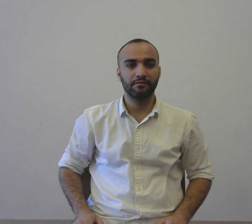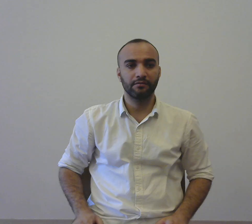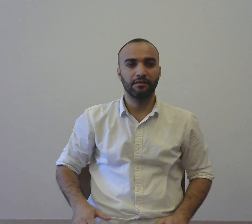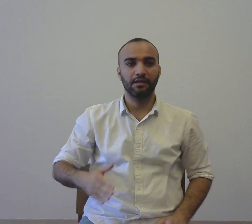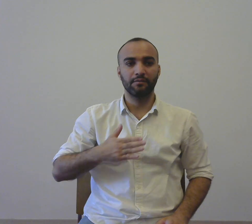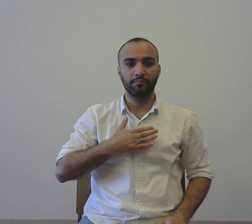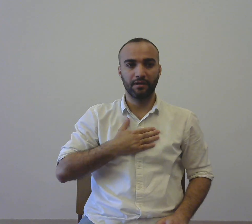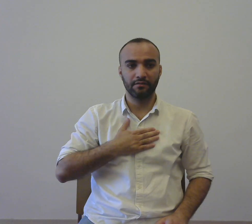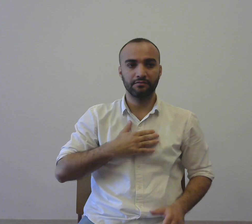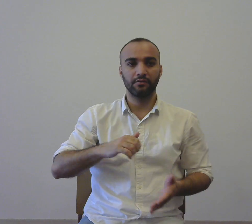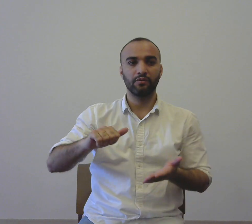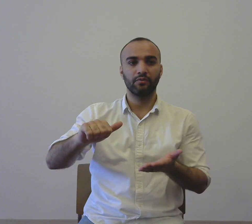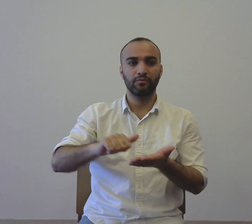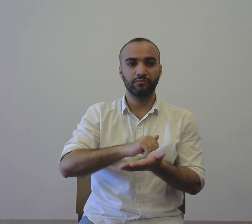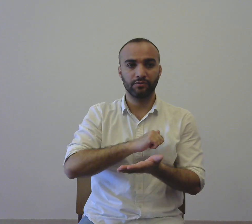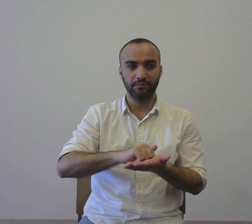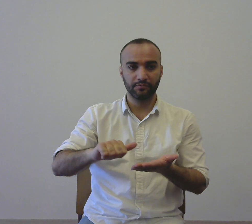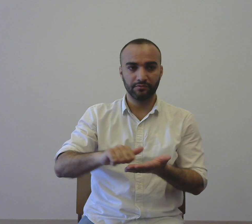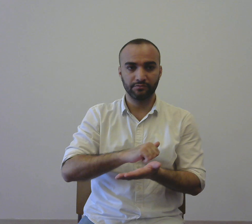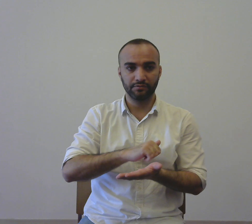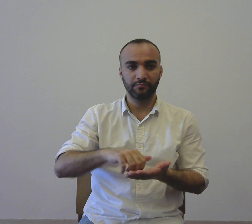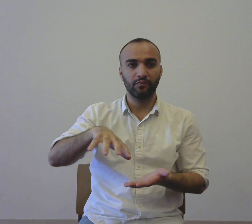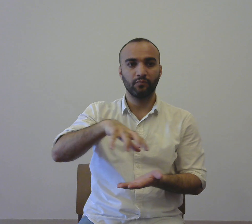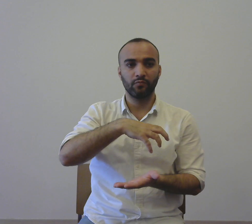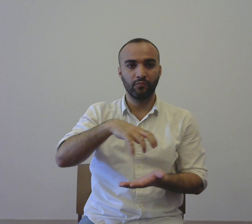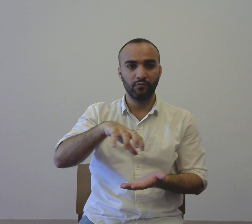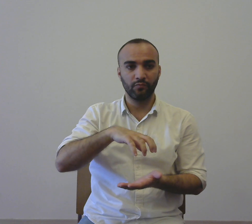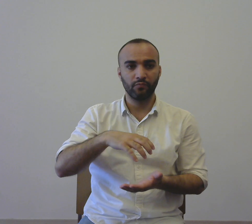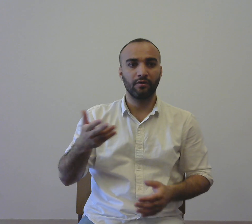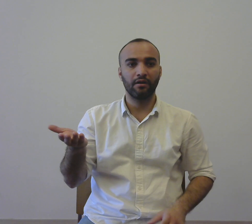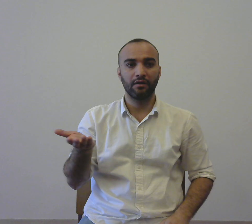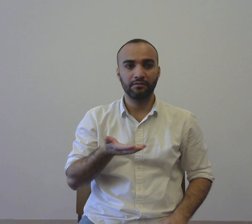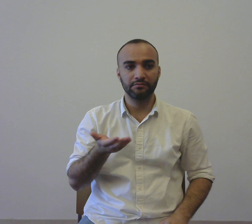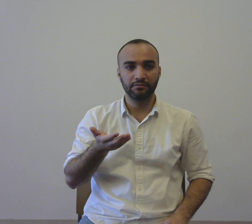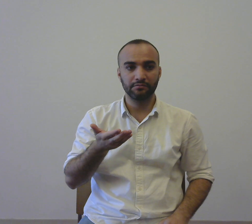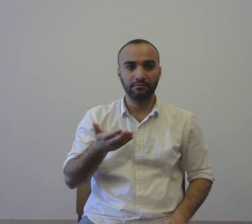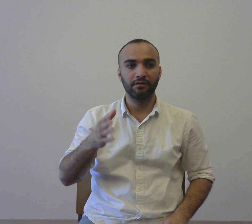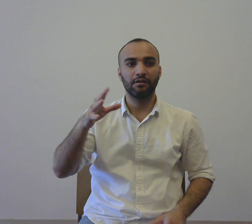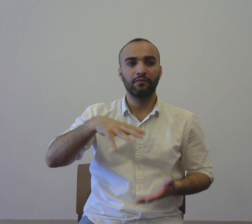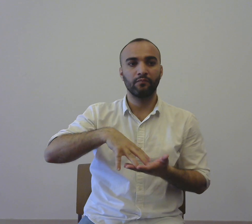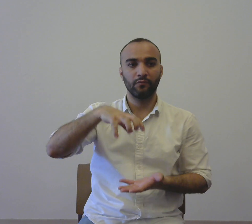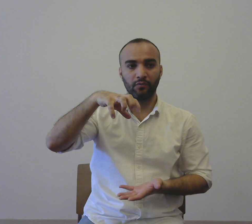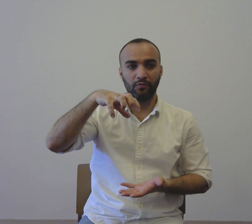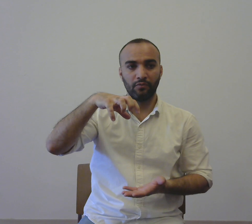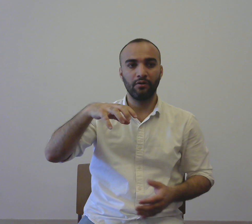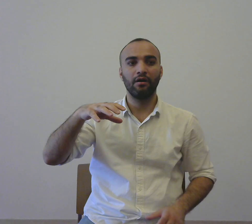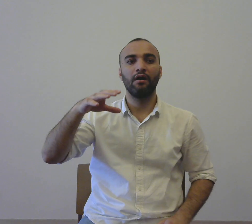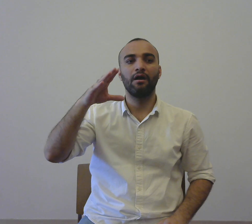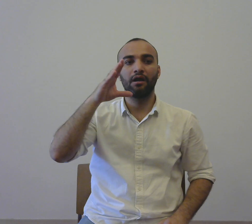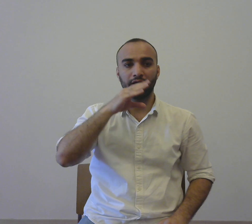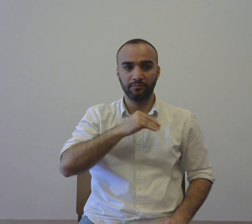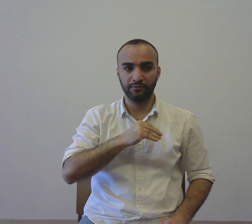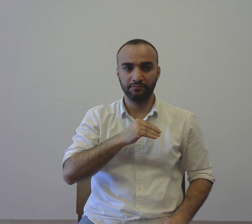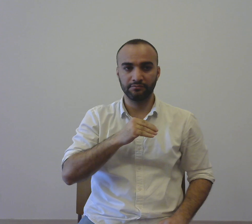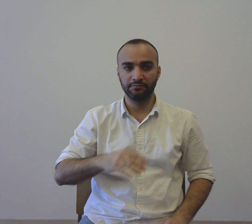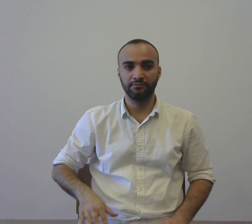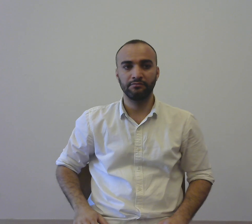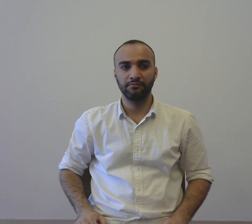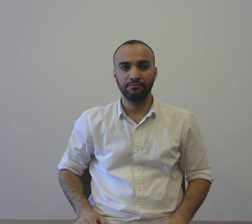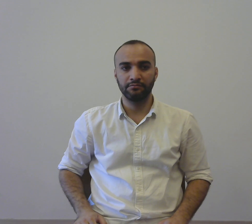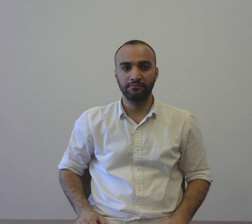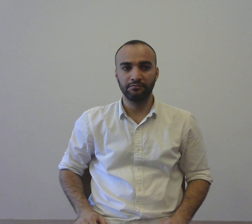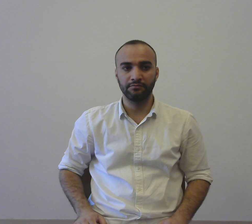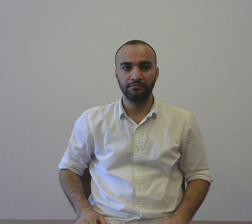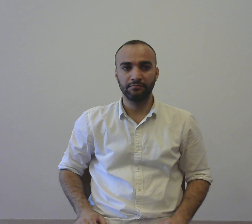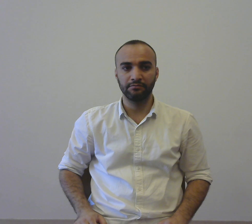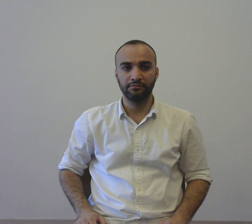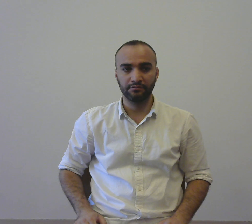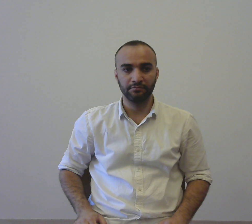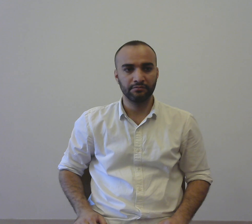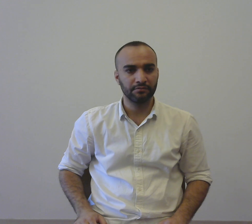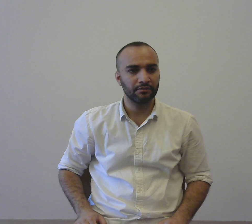Mən sənədlərin surətini harada çıxara bilərəm?